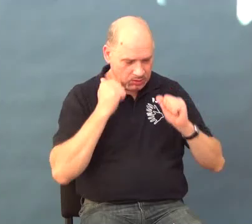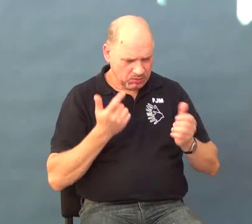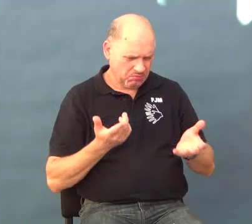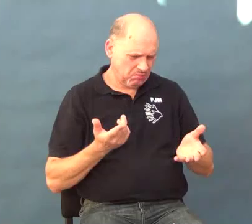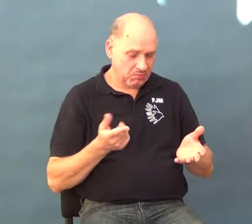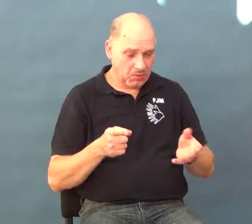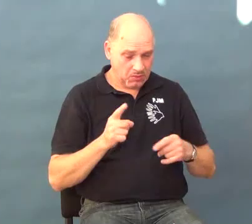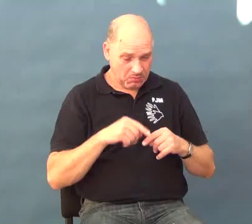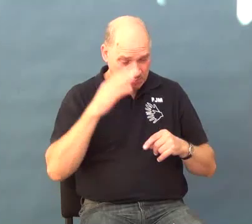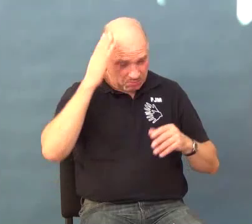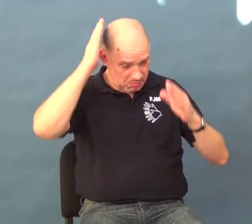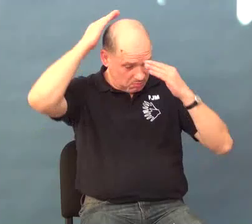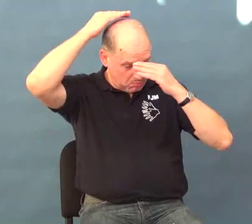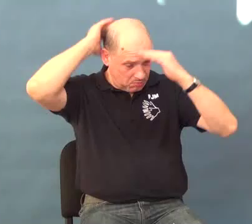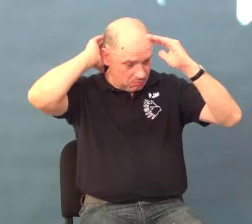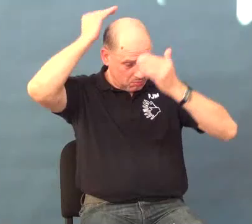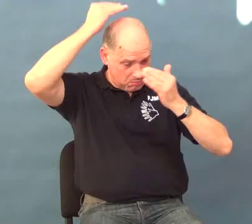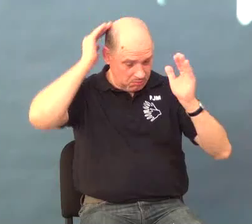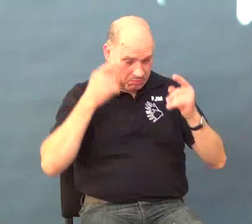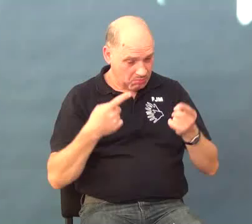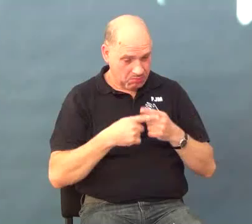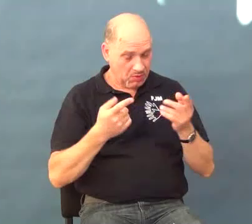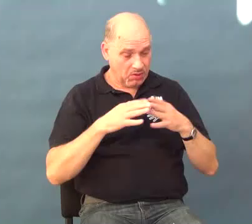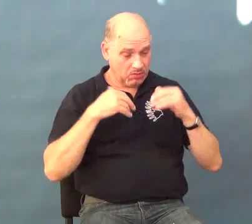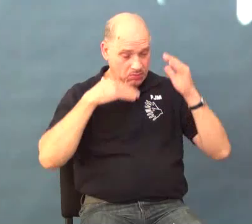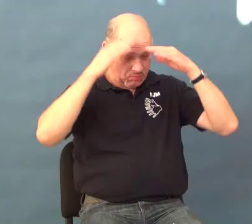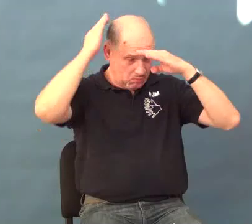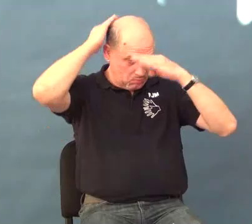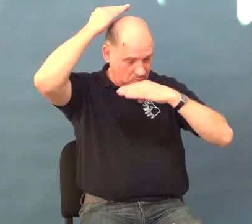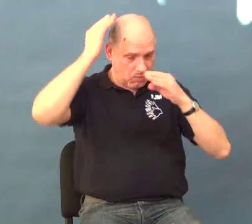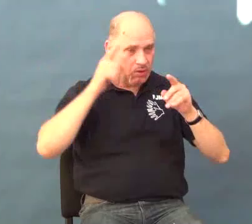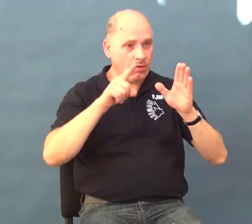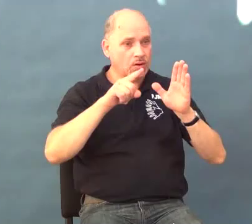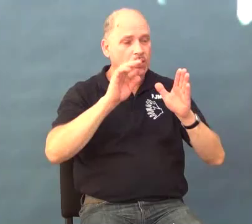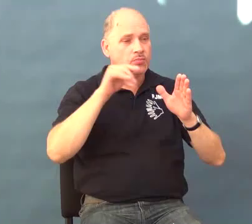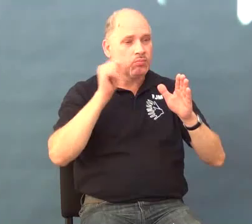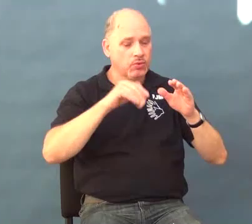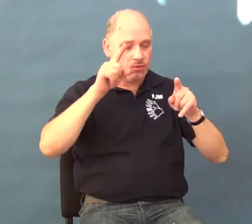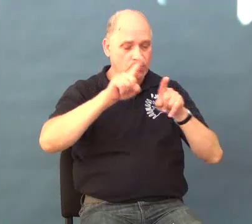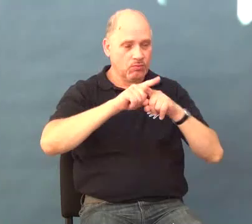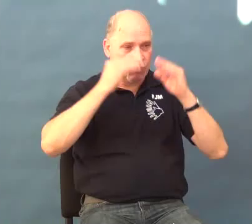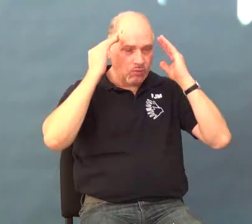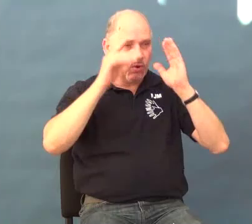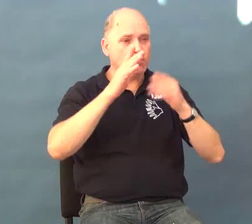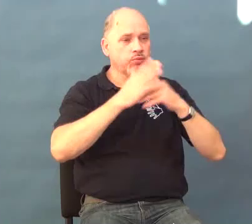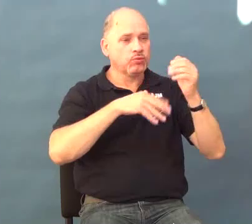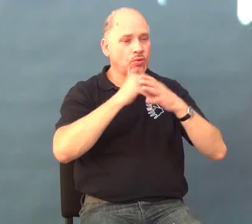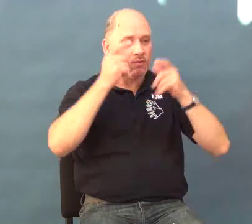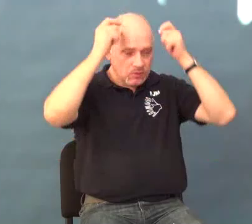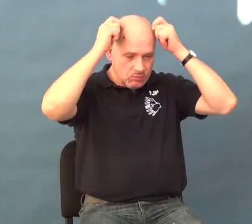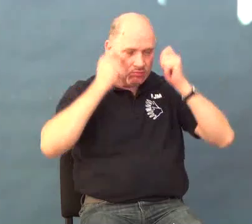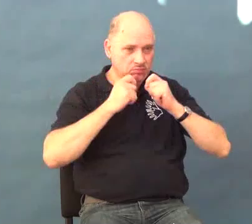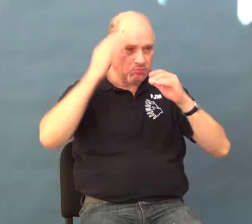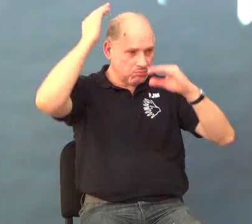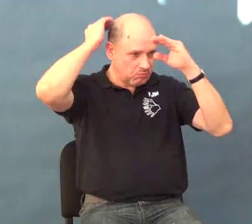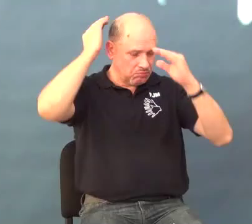Źle jest założony kask, nie może być za nisko ani nie za wysoko, trzeba równo założyć tak jak jest zbudowany kask.